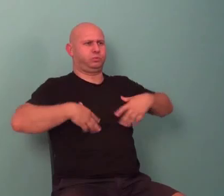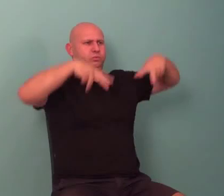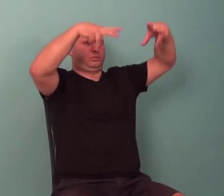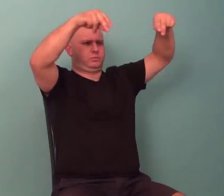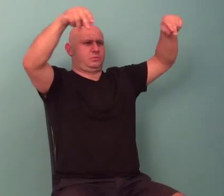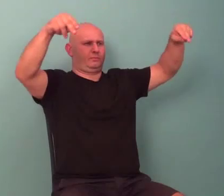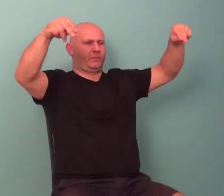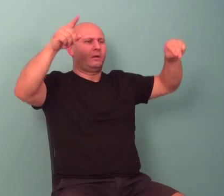Rozwieszone pranie.